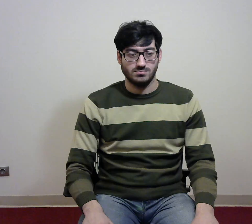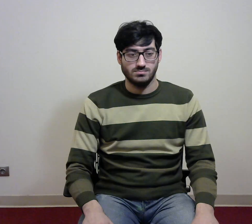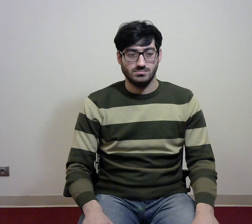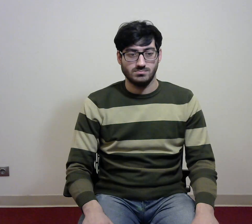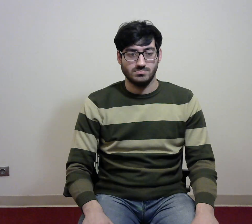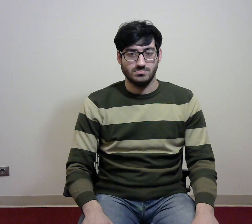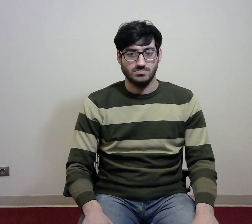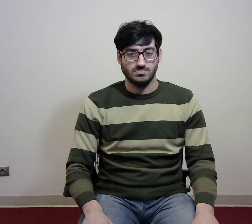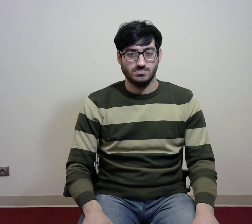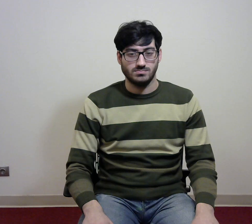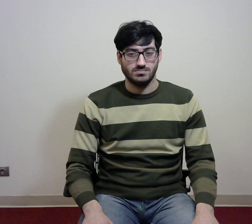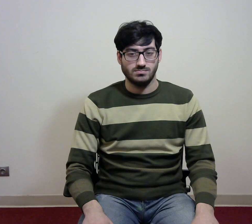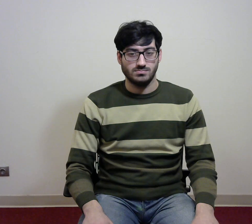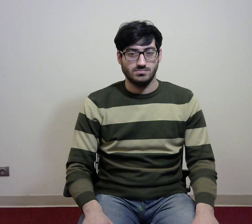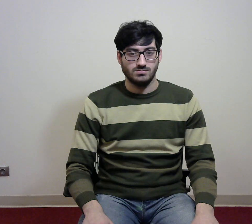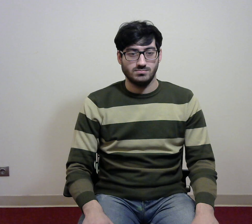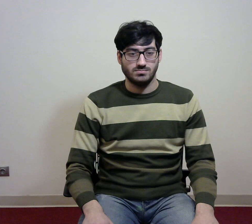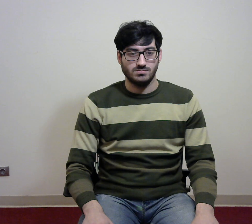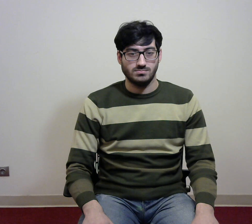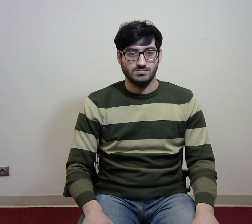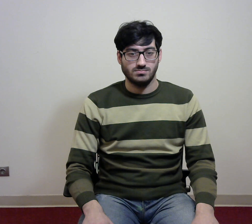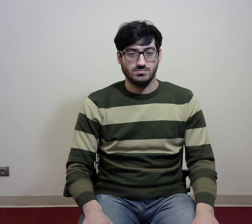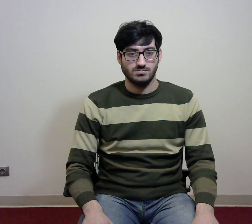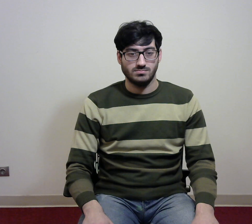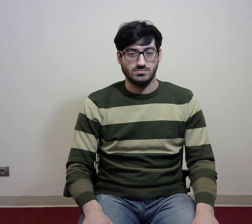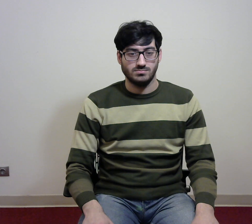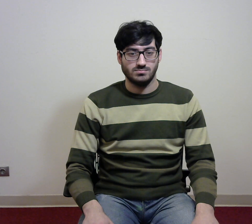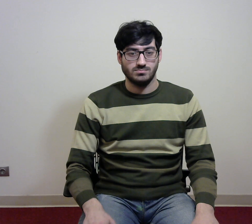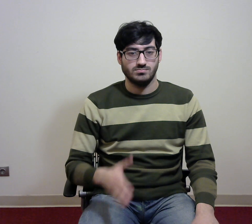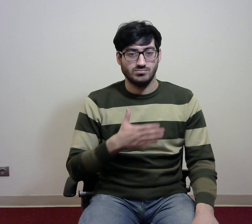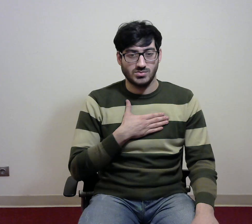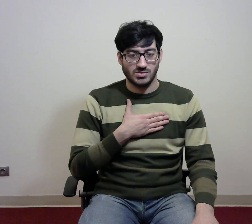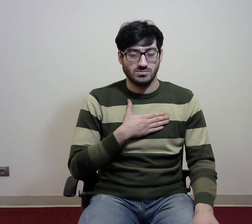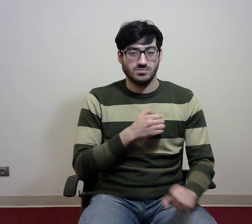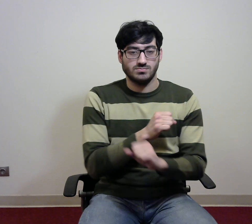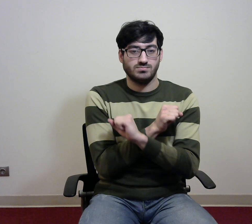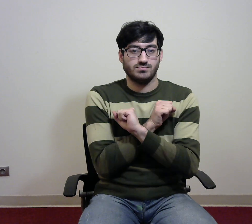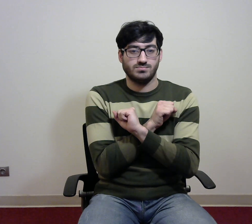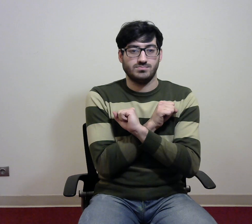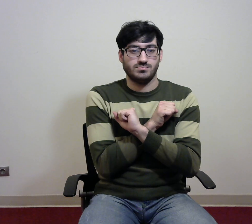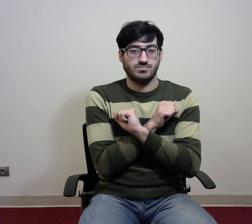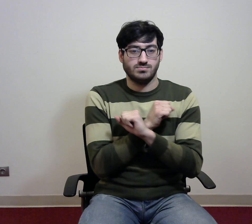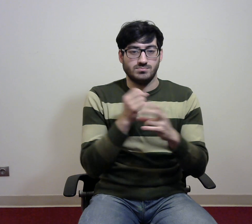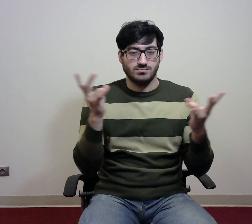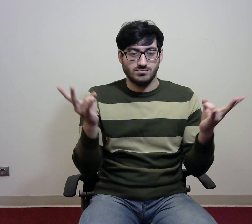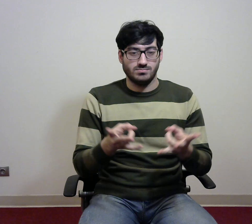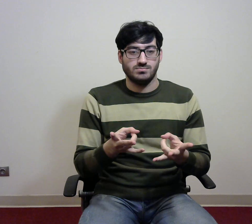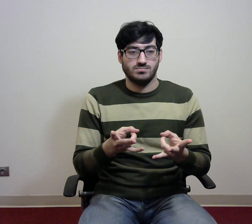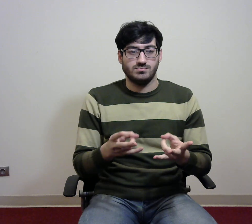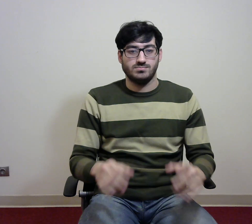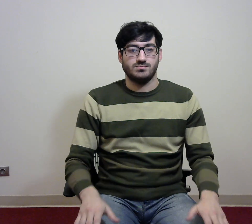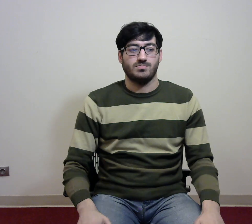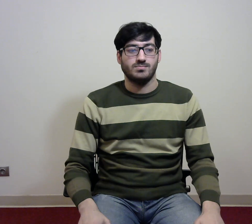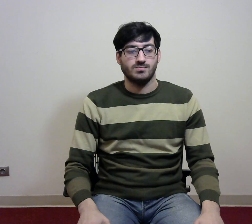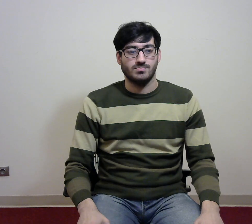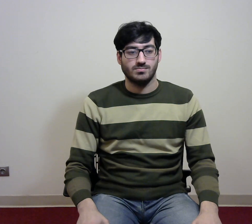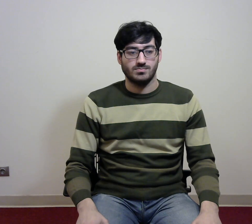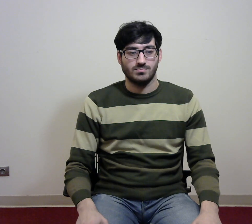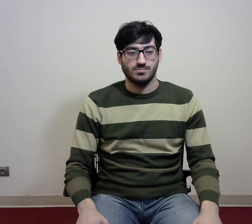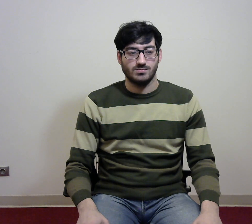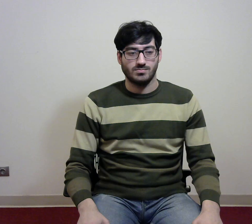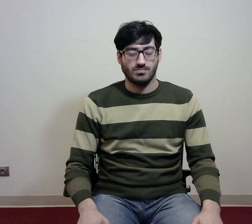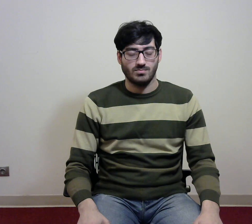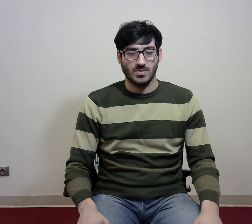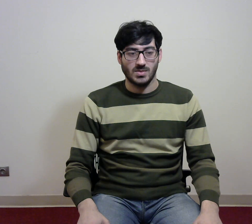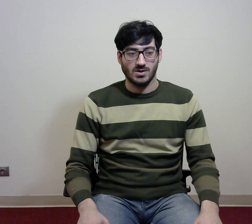Mənə istirahət etmək lazımdır